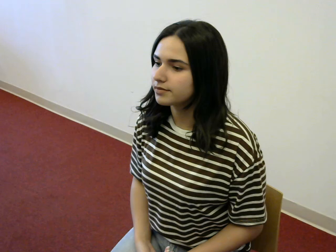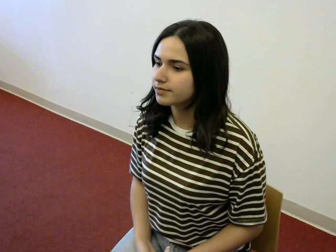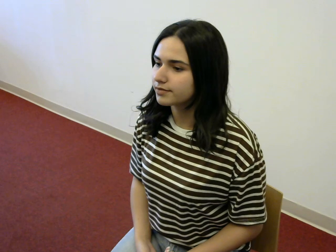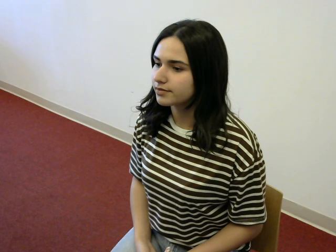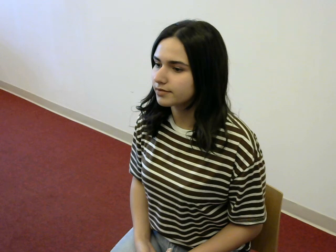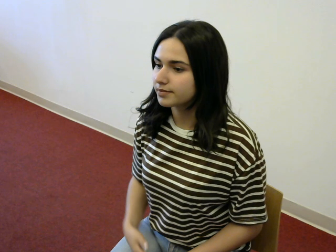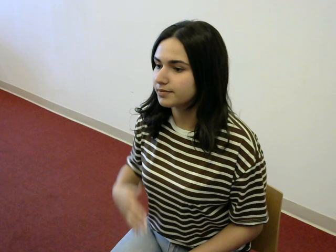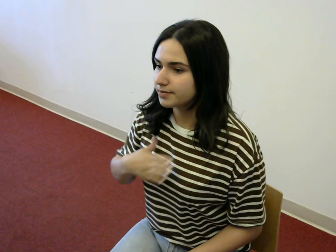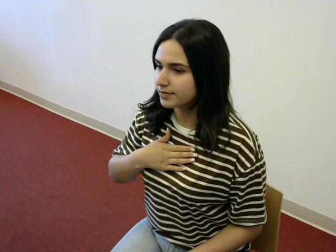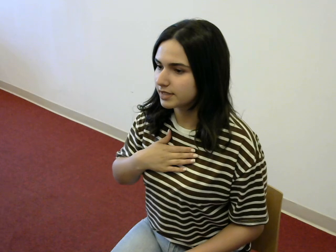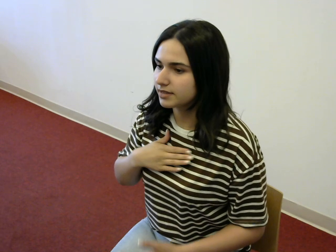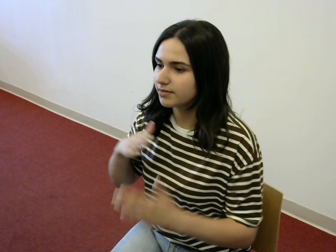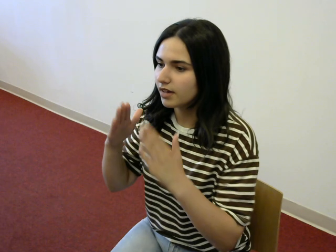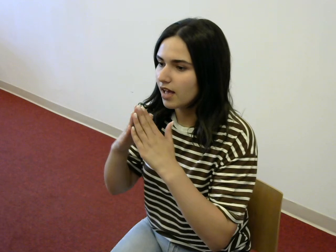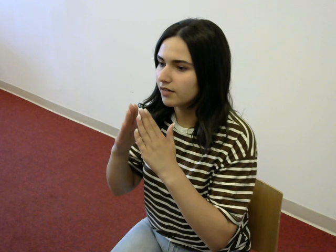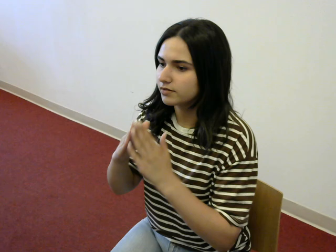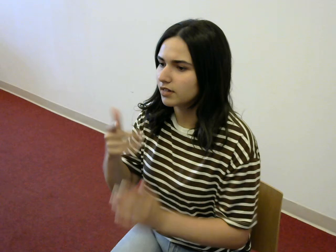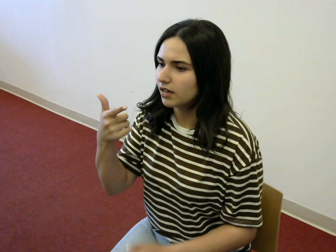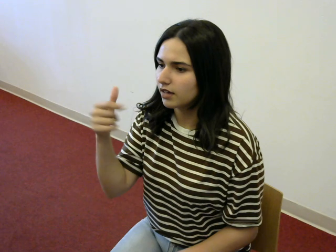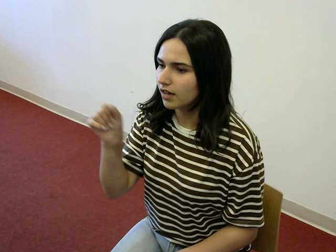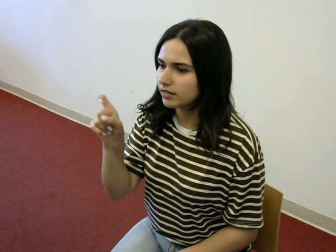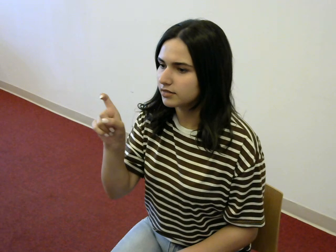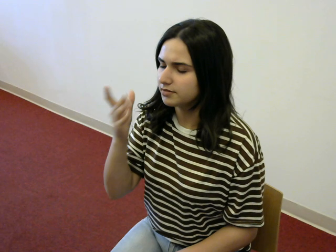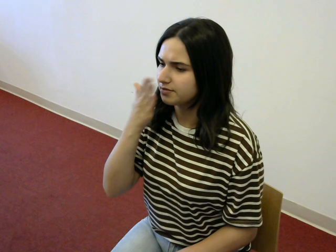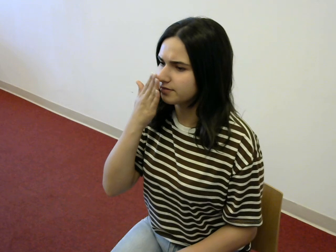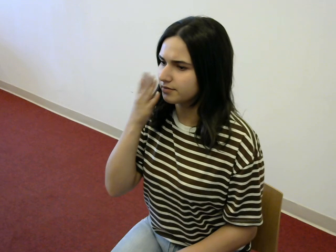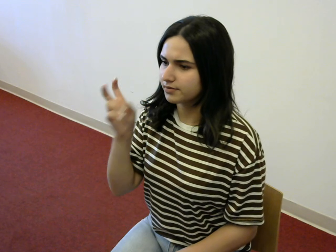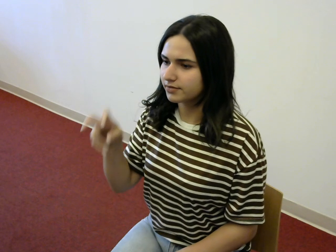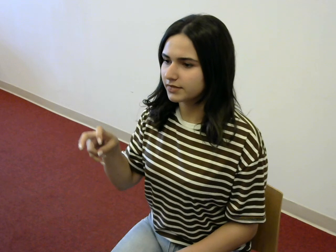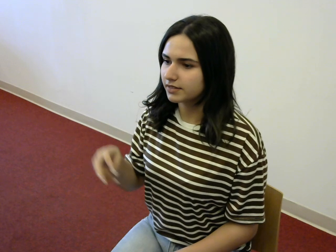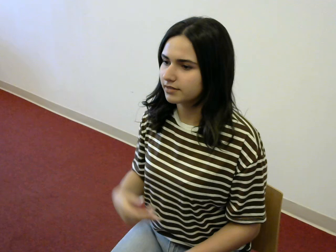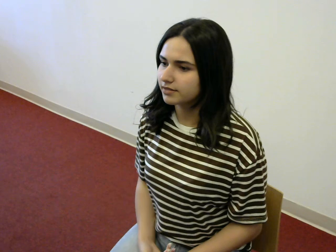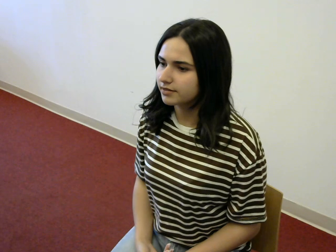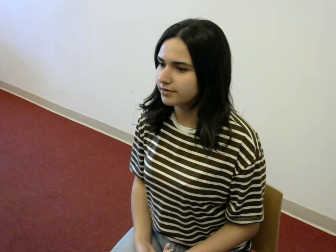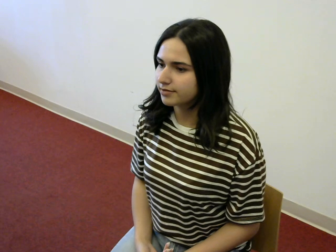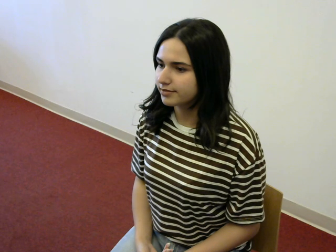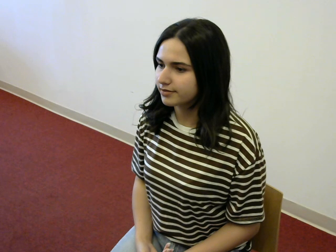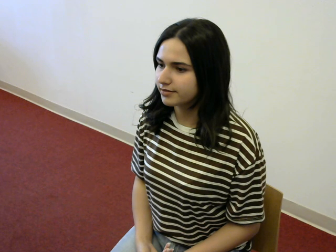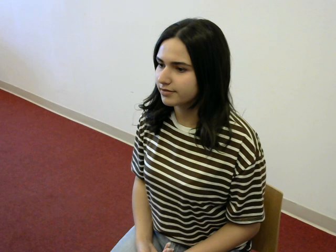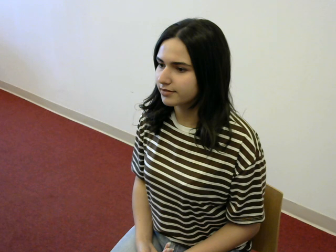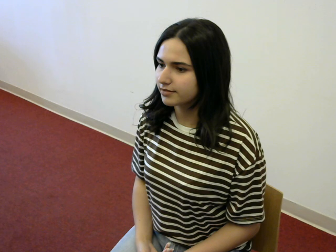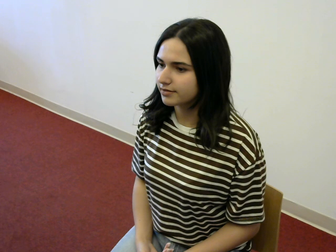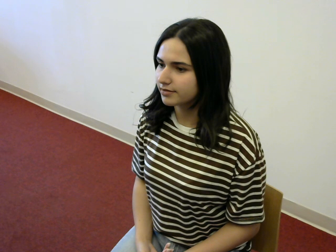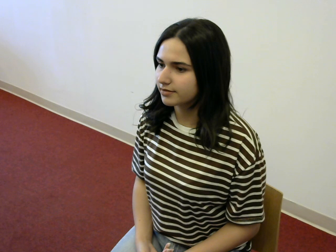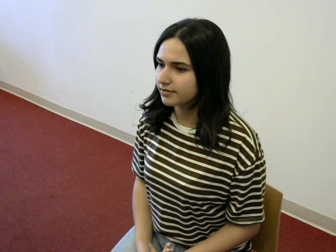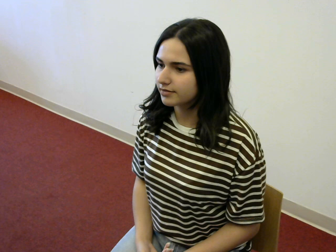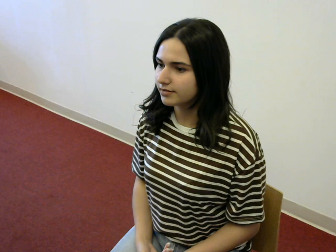Bizim evdən qaz iyi gəlir